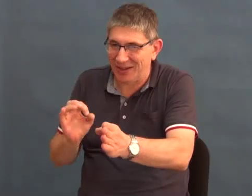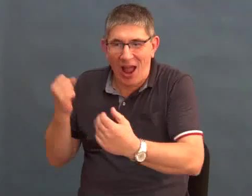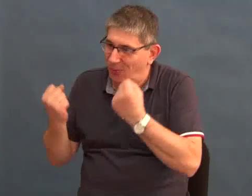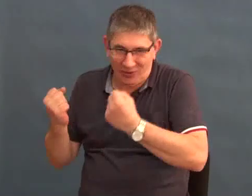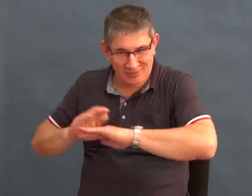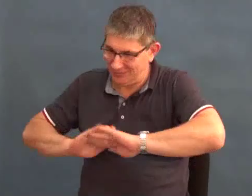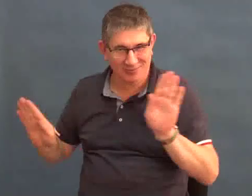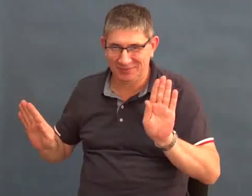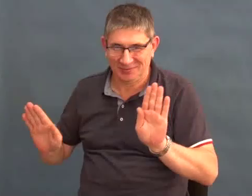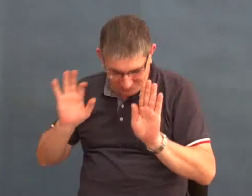Autem nie.